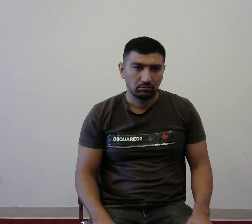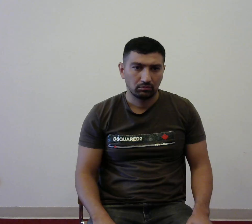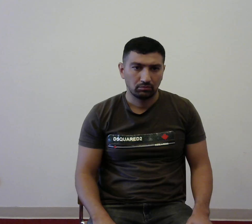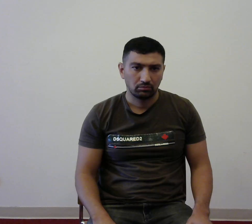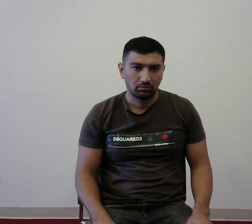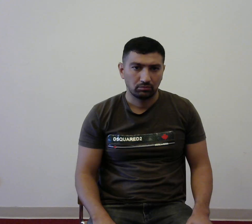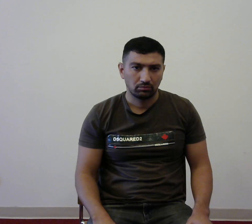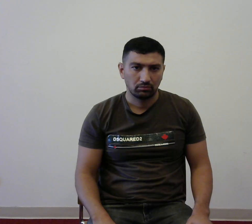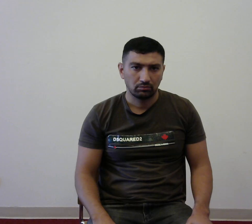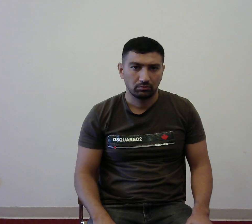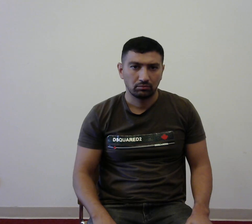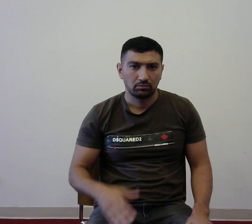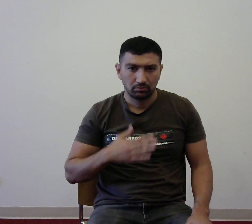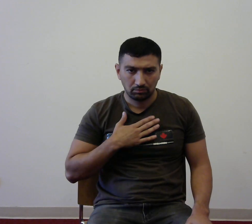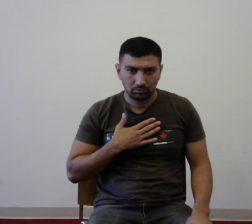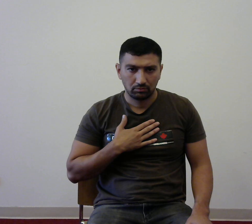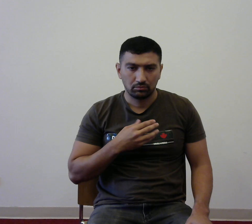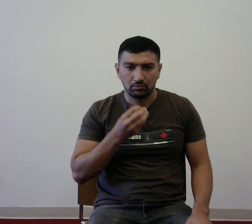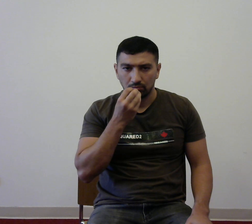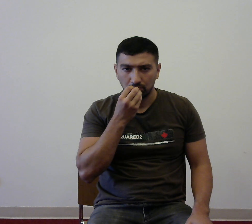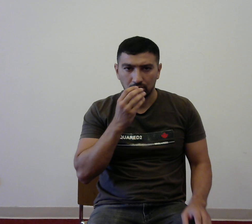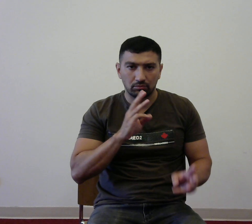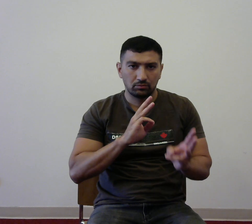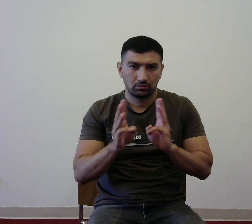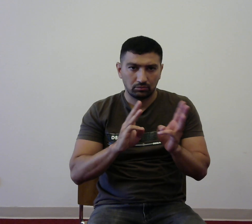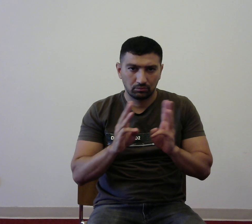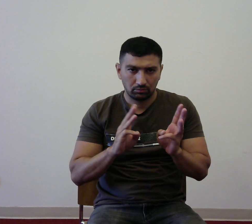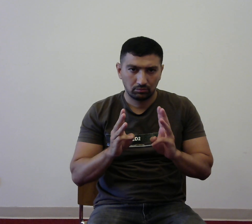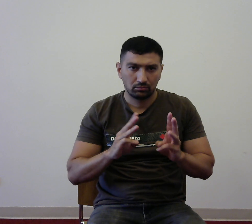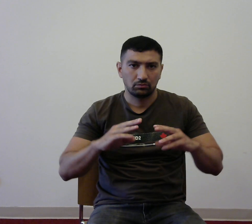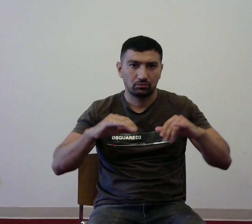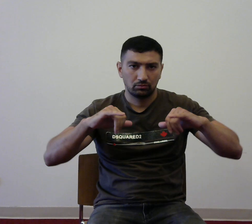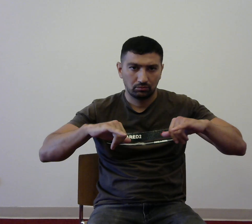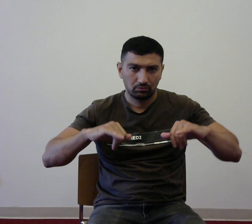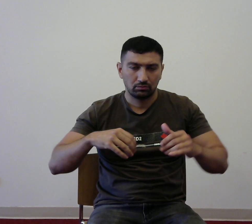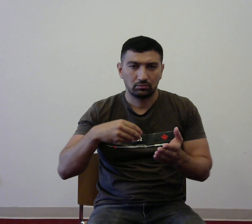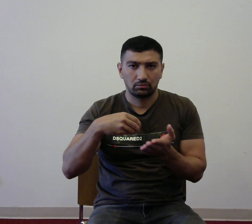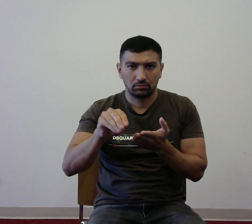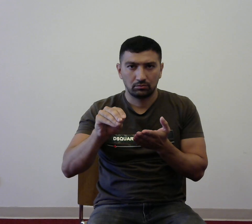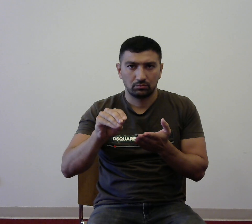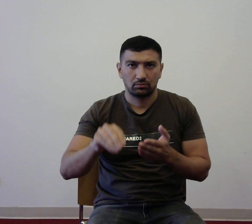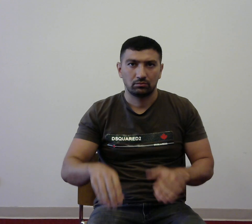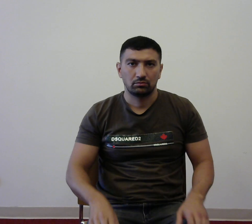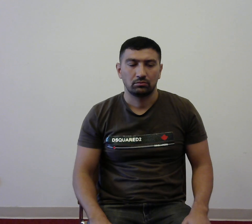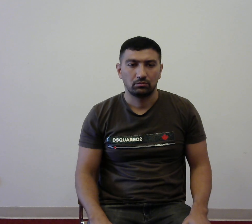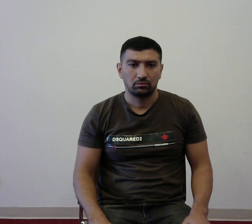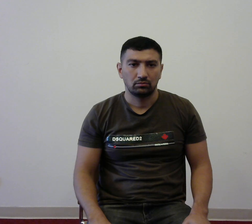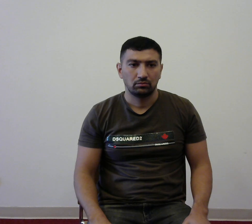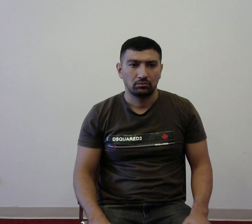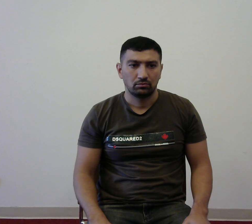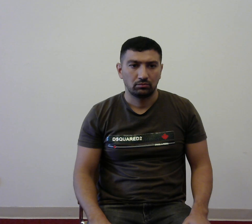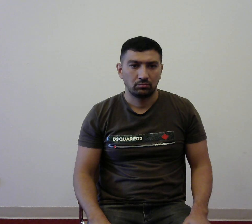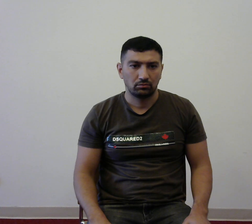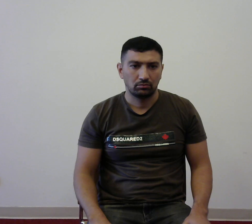Mən mətbəx üçün qab almalıyam